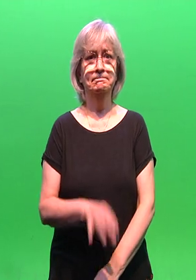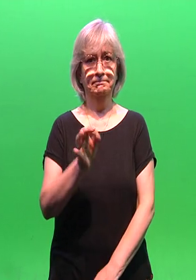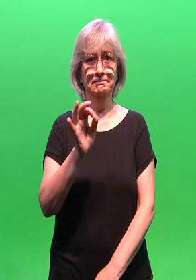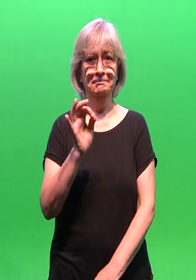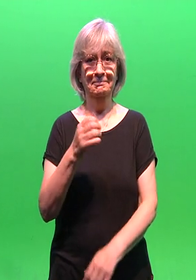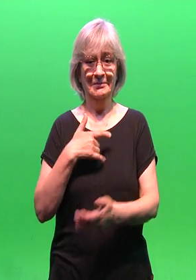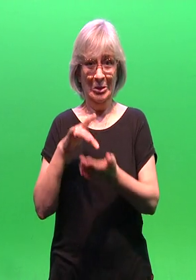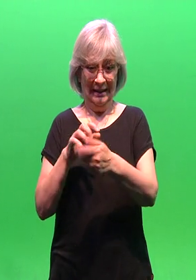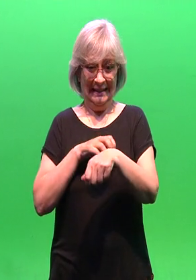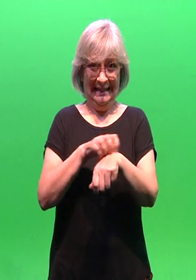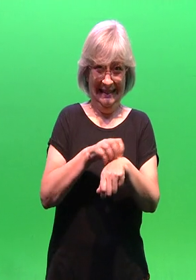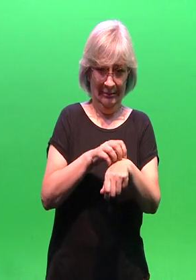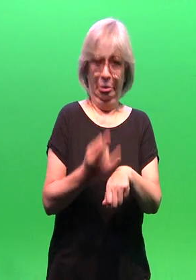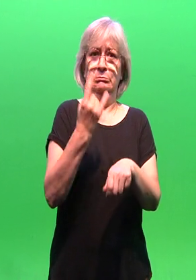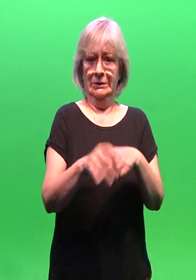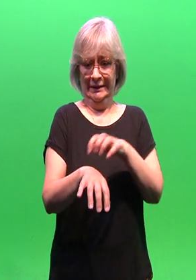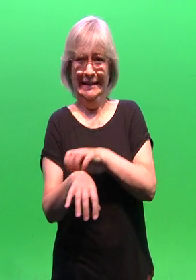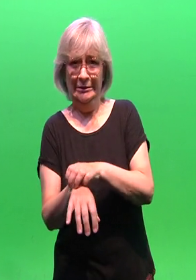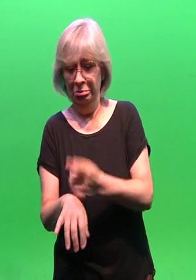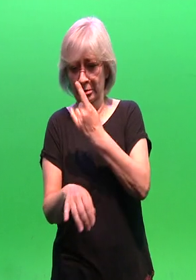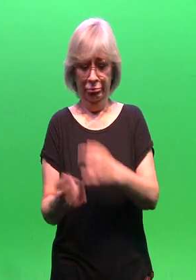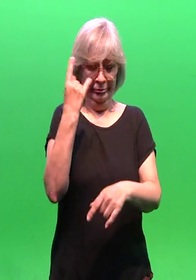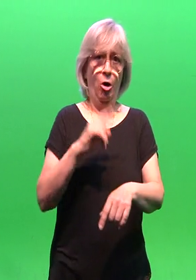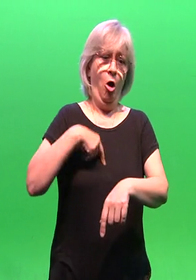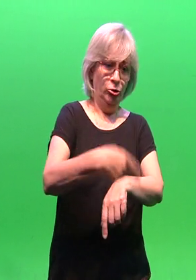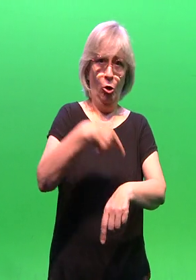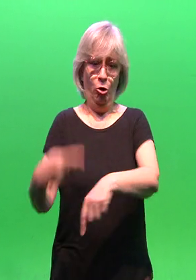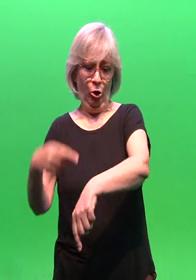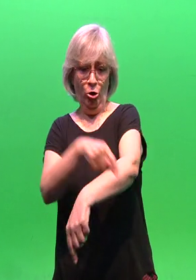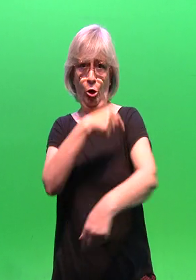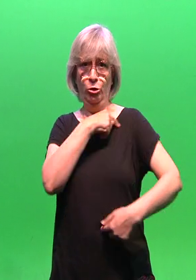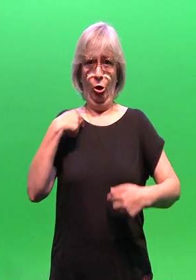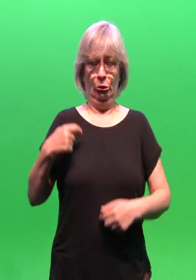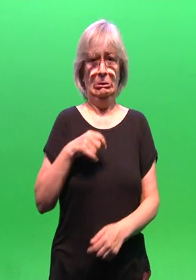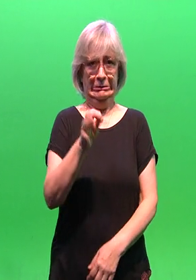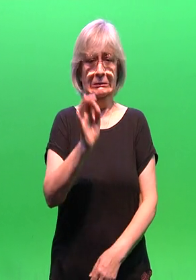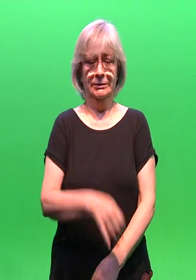Sí, quan em rasco les taques me'n surten d'altres per tot el cos.